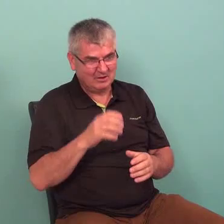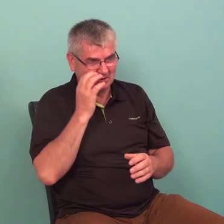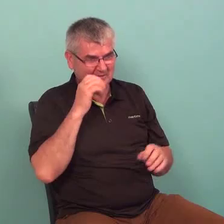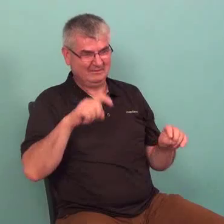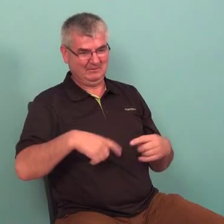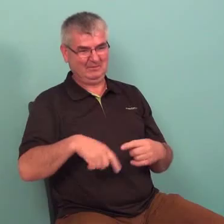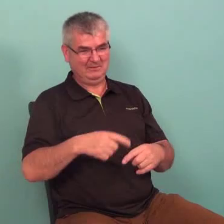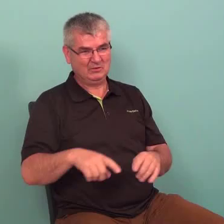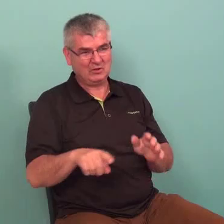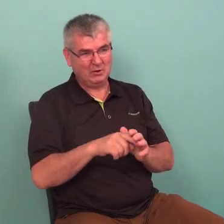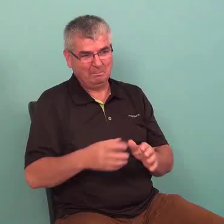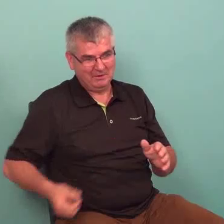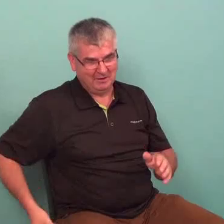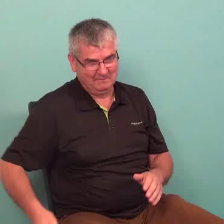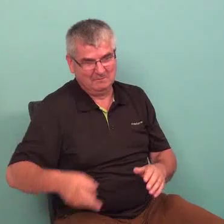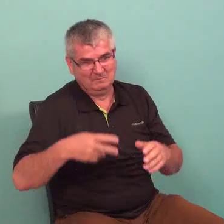Kot się turla do kręgielni.